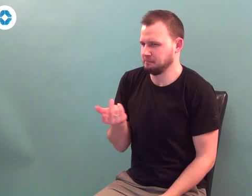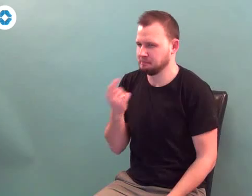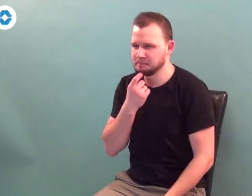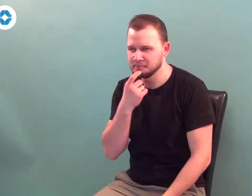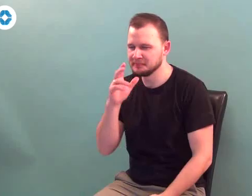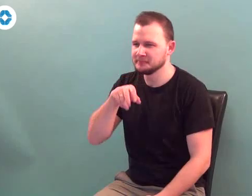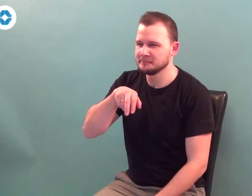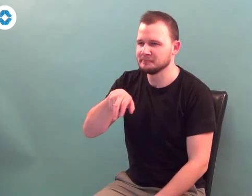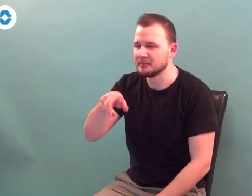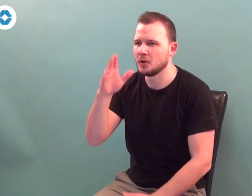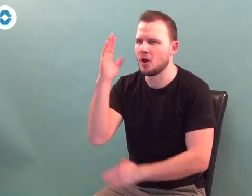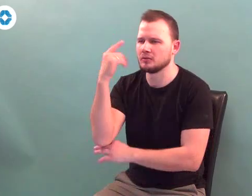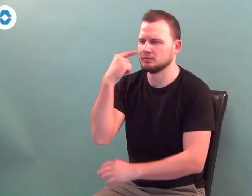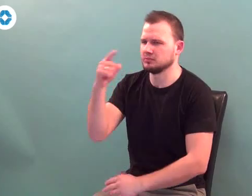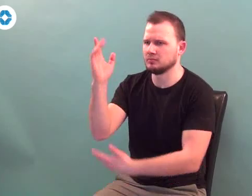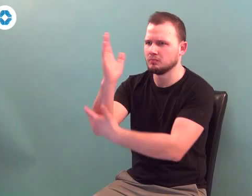Idzie dalej i zauważa pękniętą szybę w oknie.